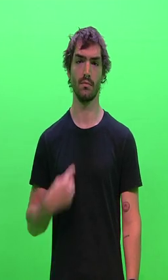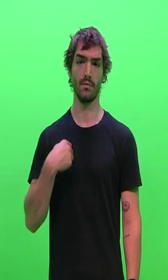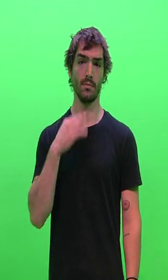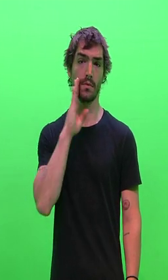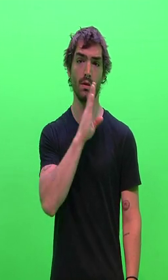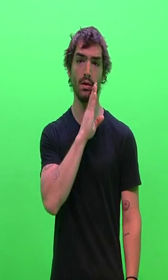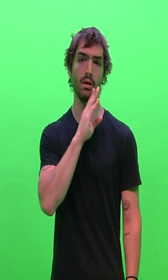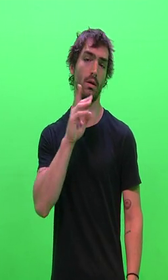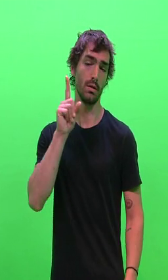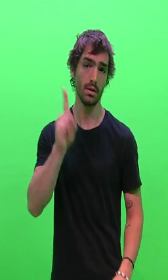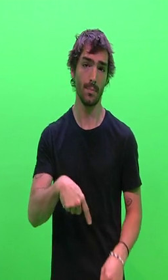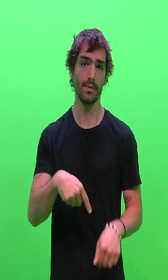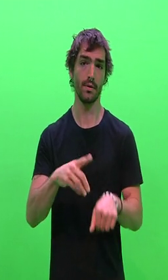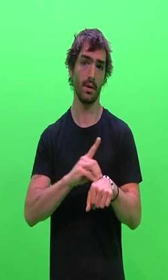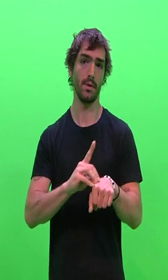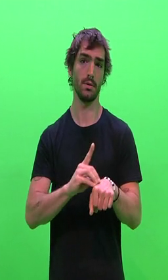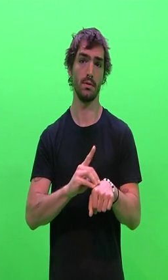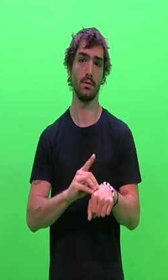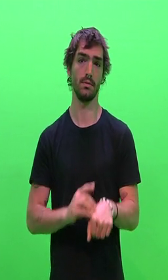La meva mare també és diabètica.